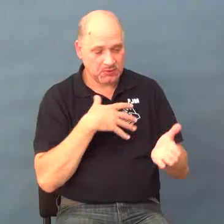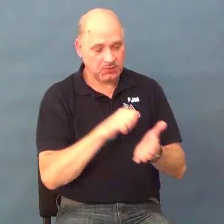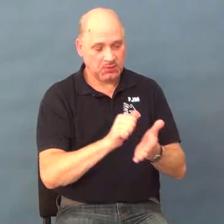Nie mogę.